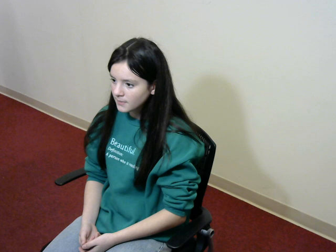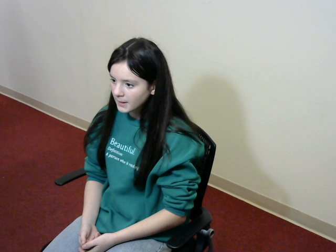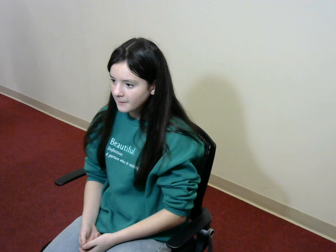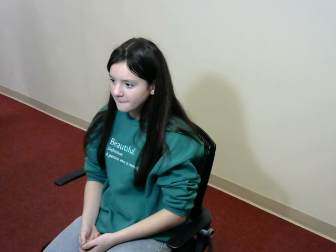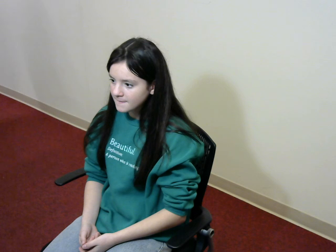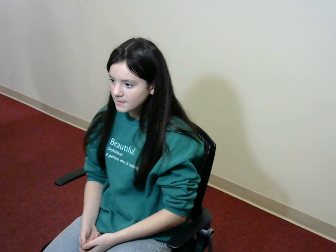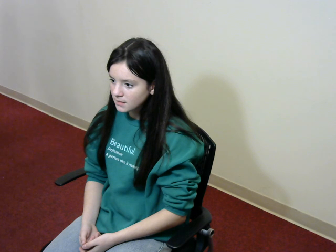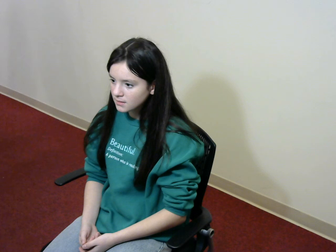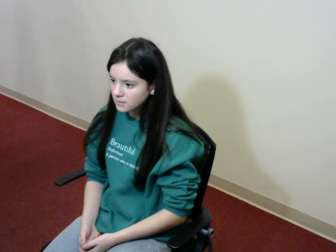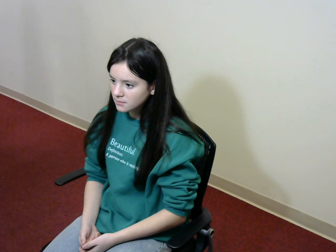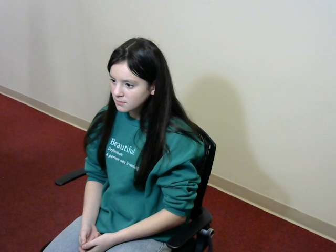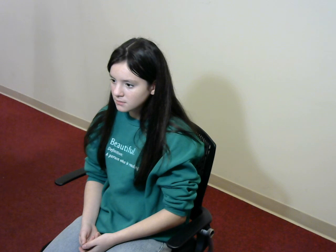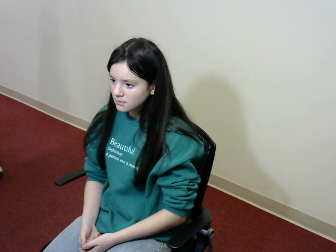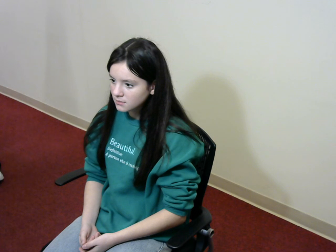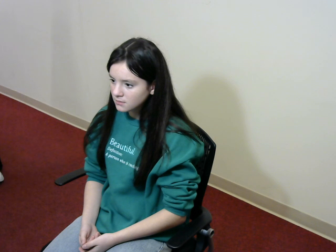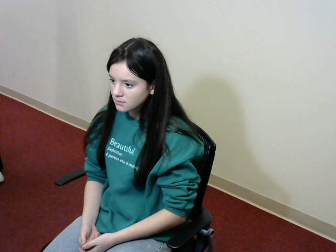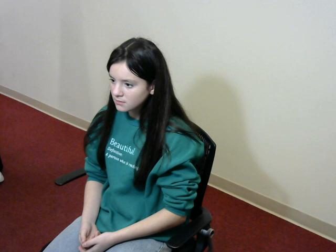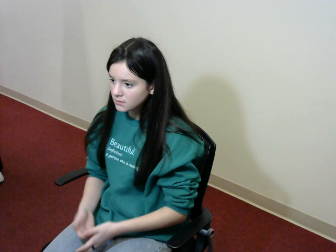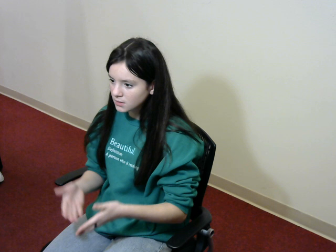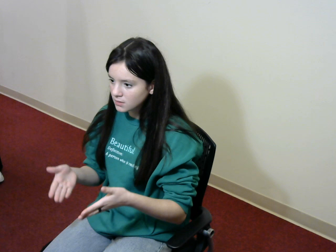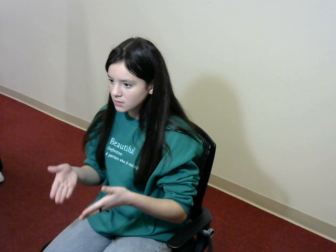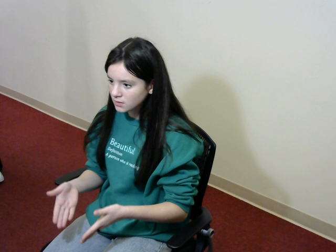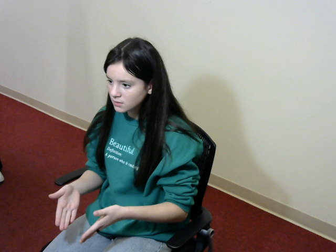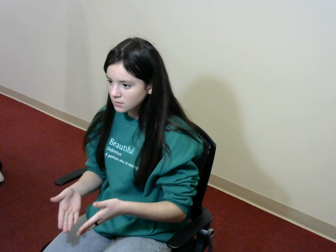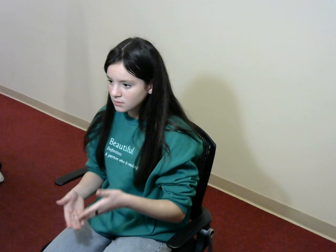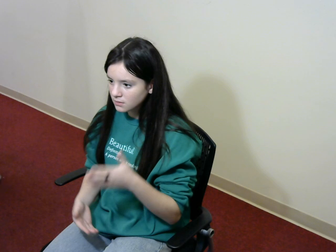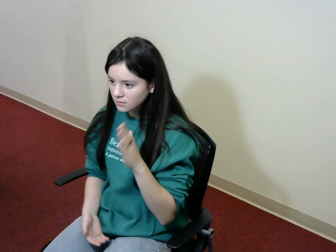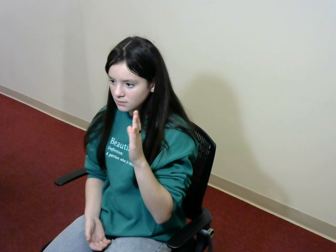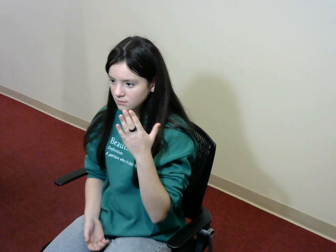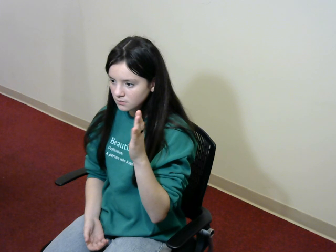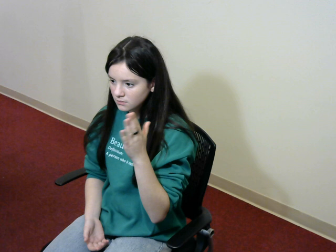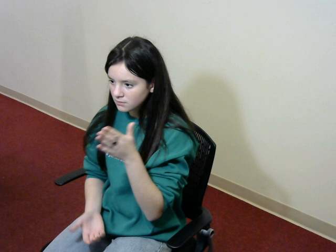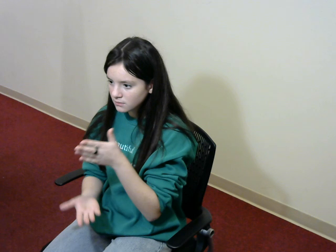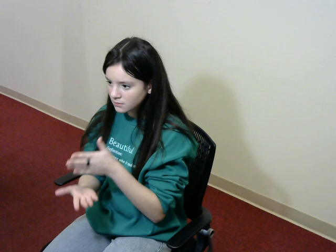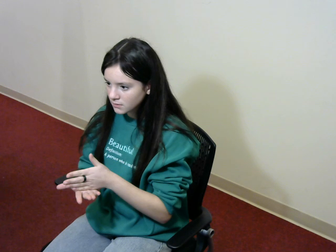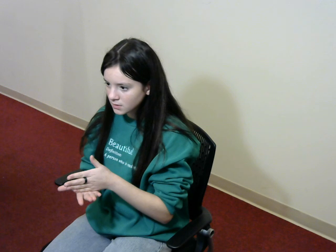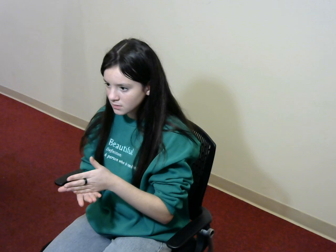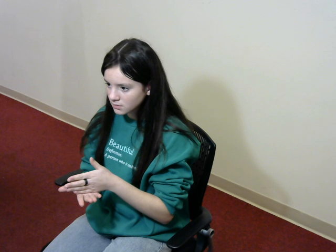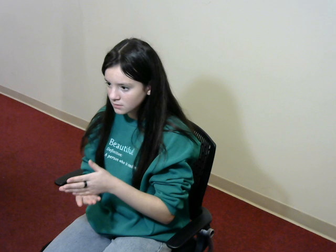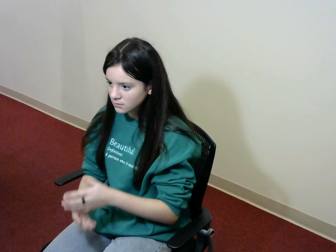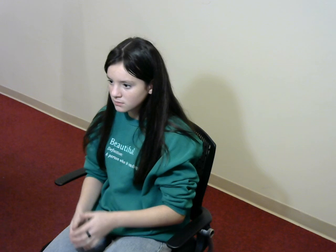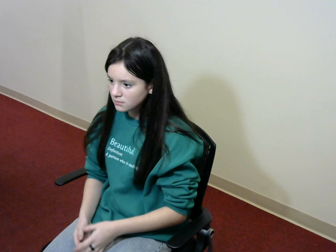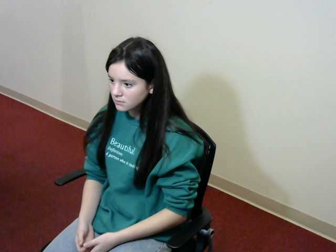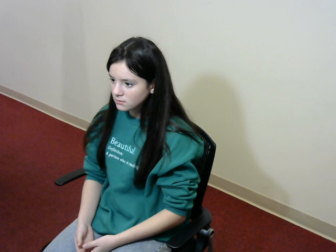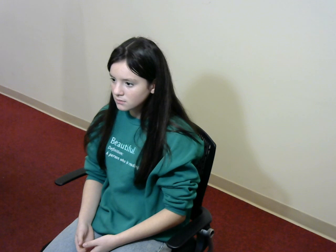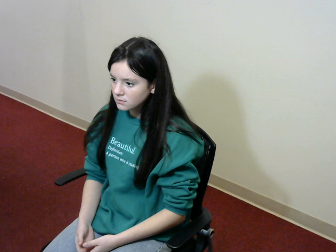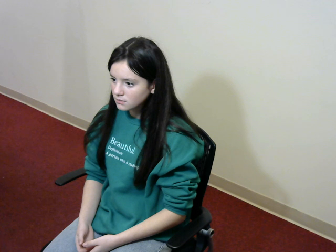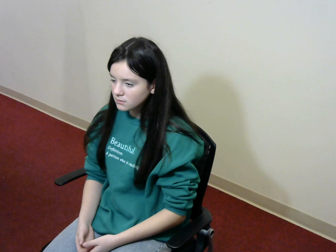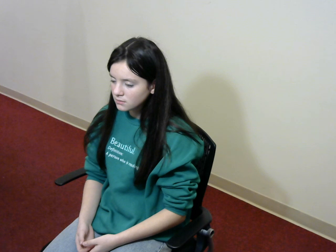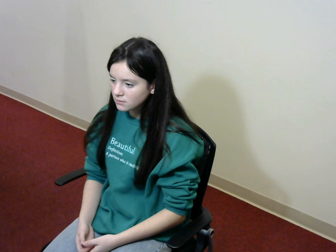Burda güzgü varmı?